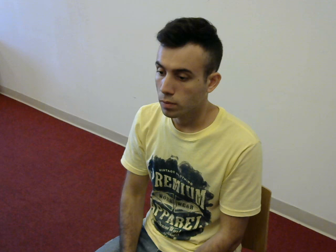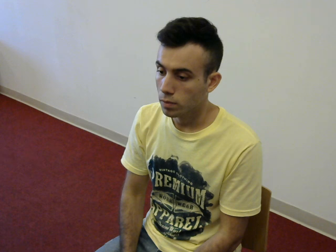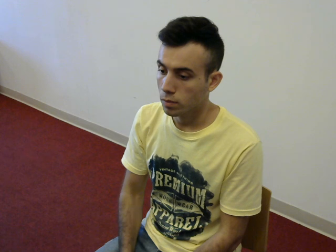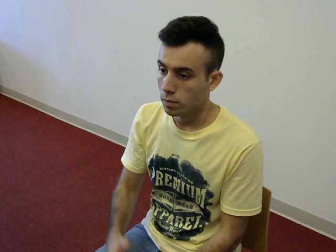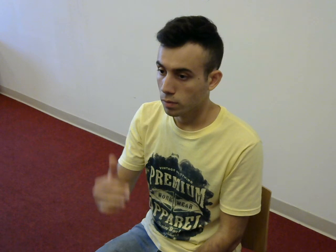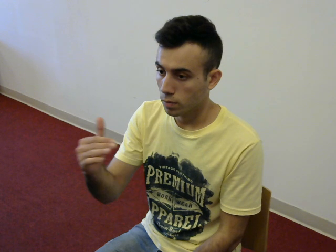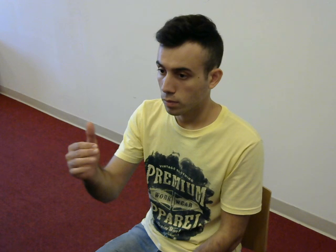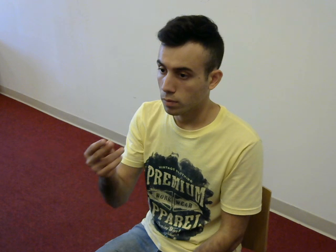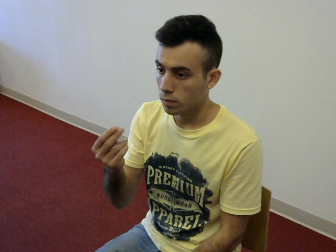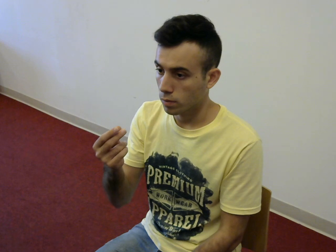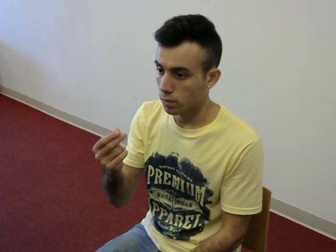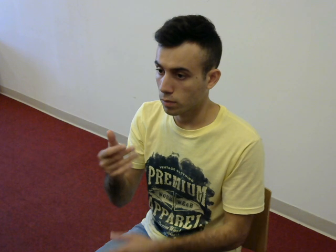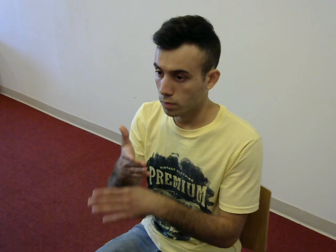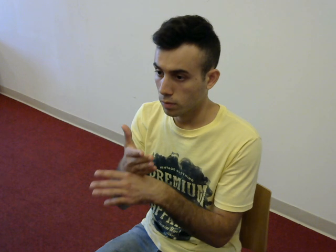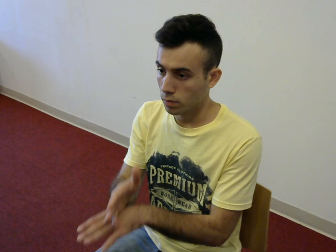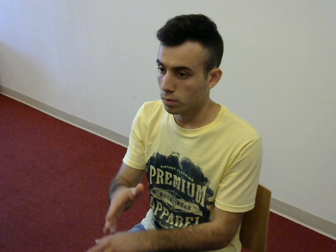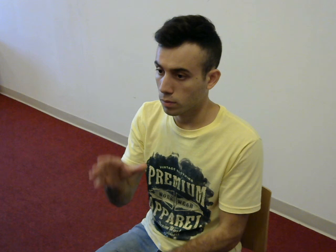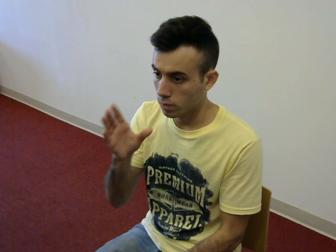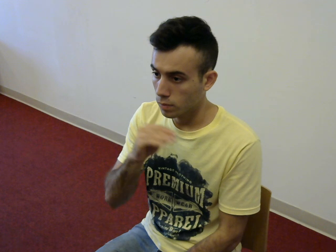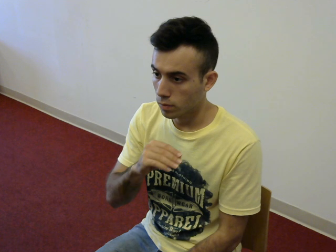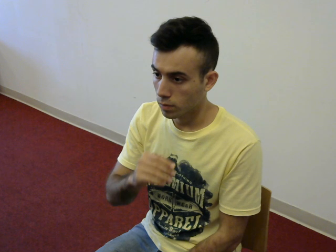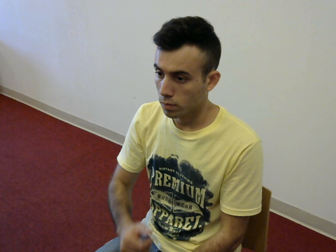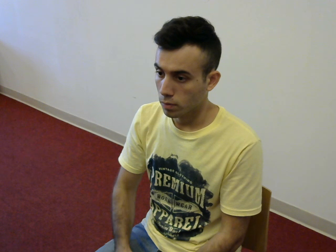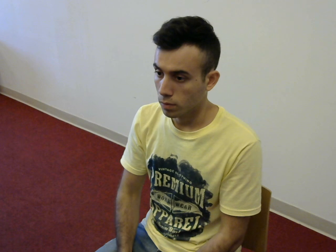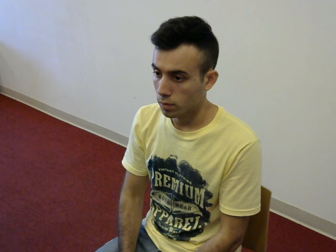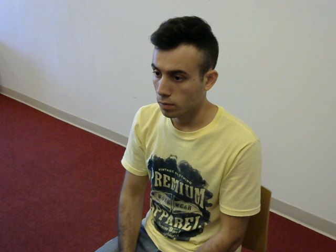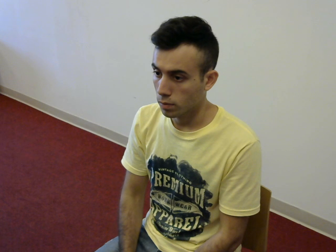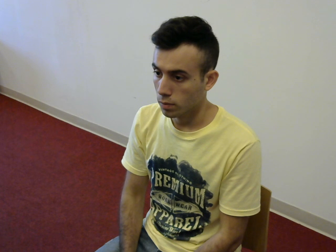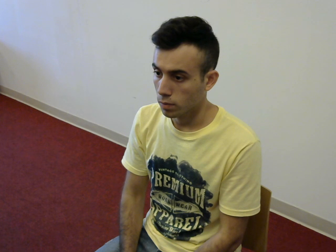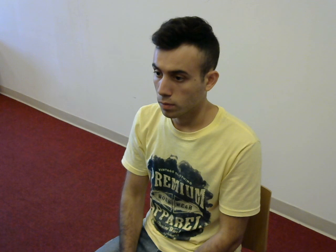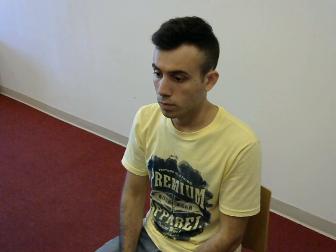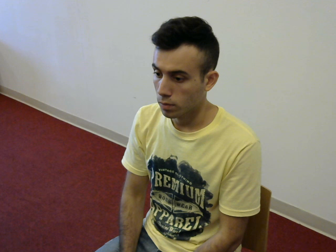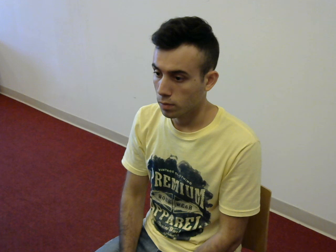Siz pulu xırdalaya bilərsinizmi?